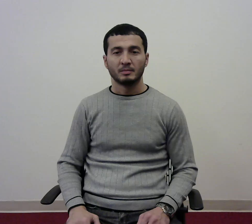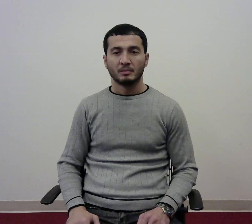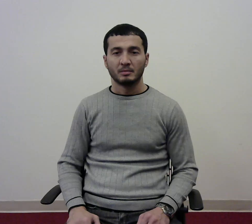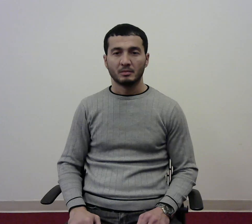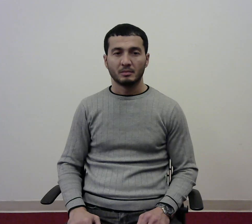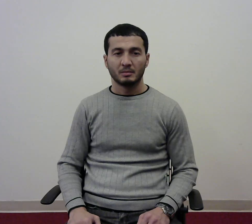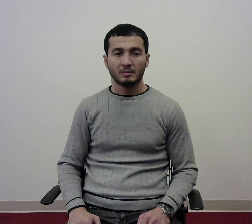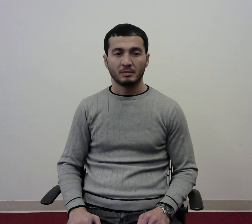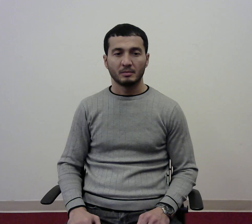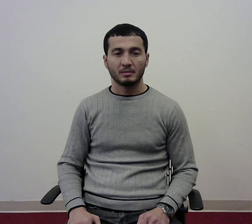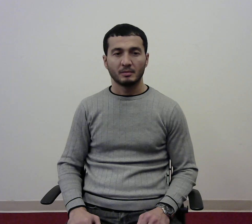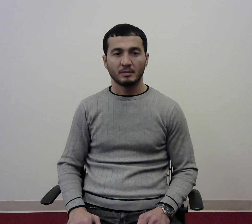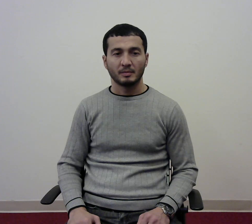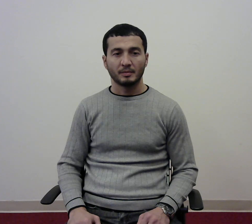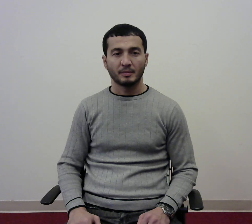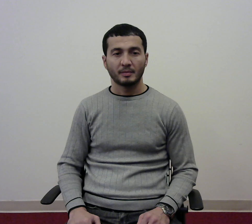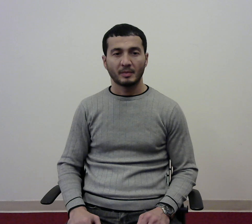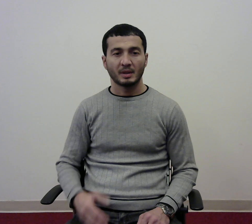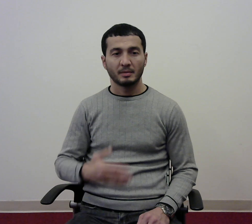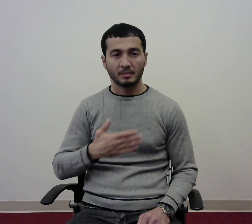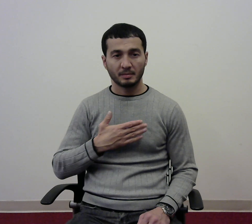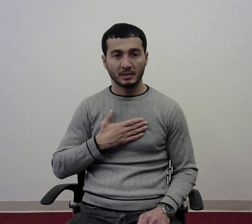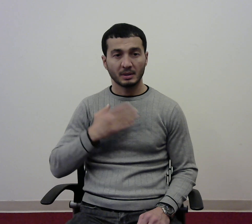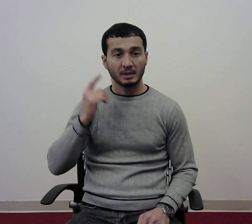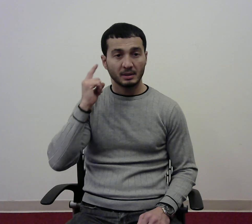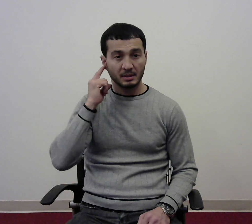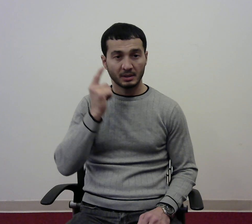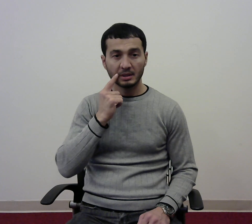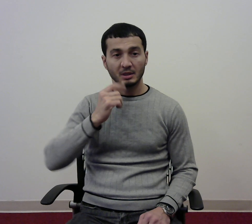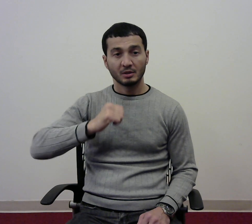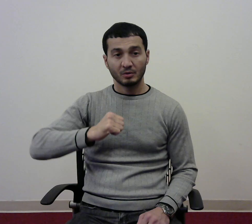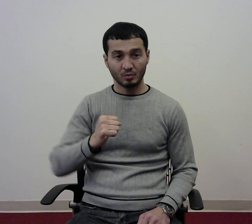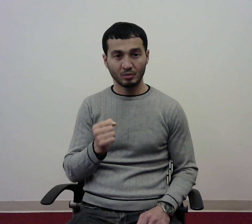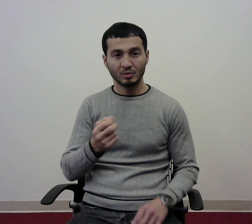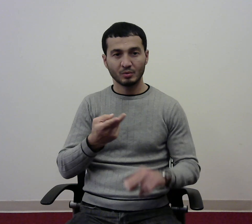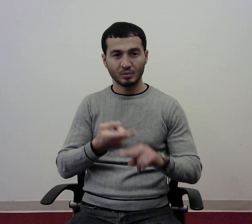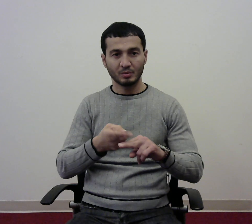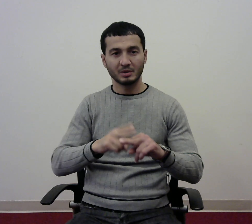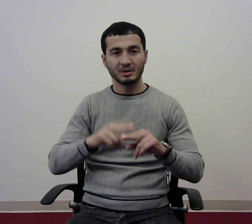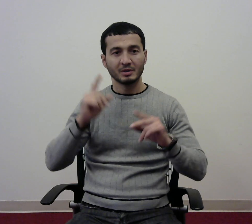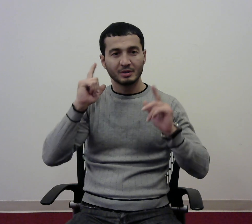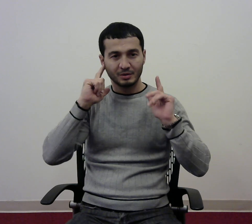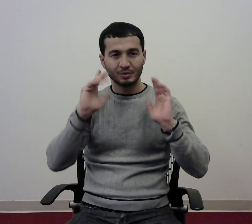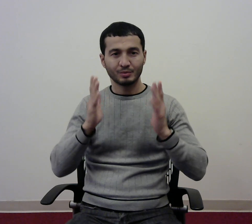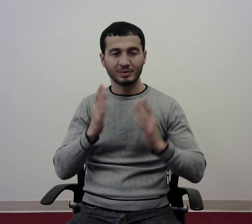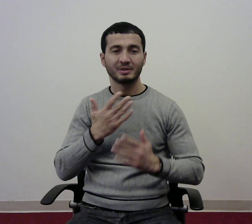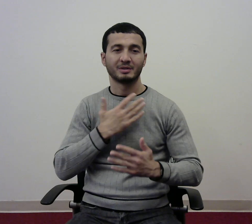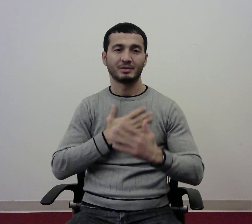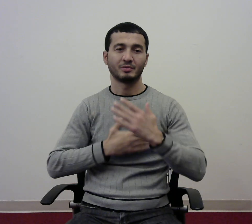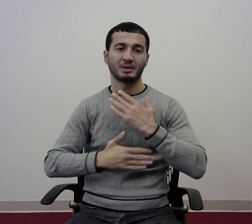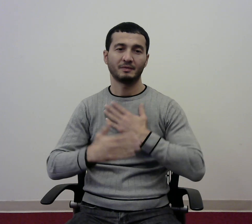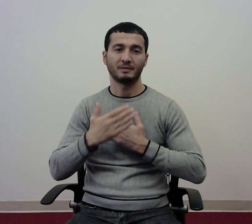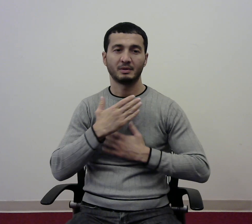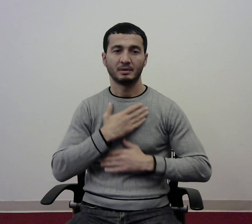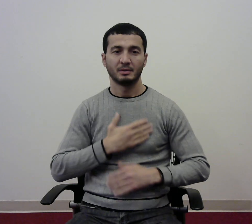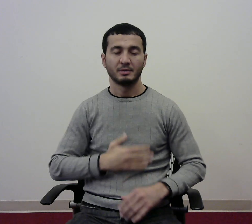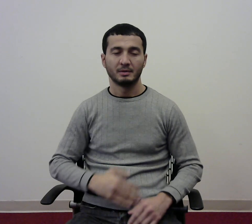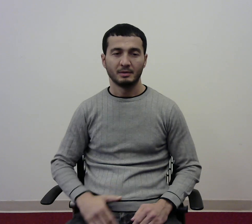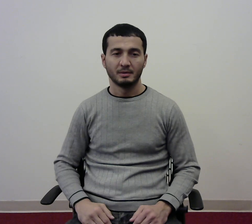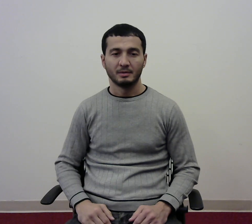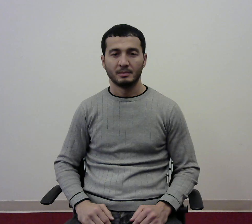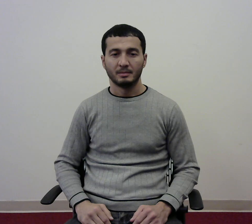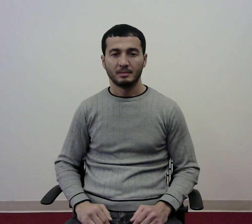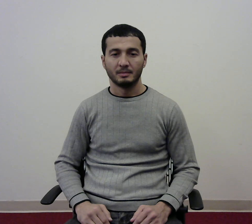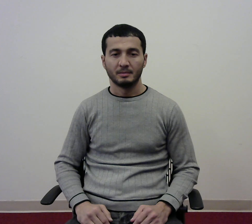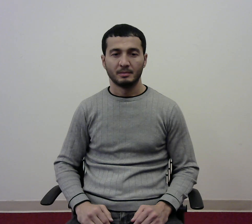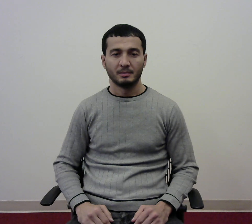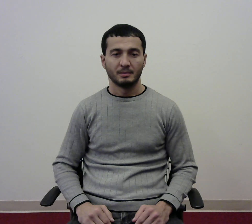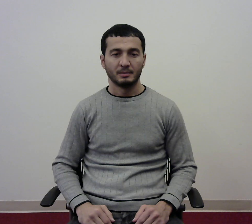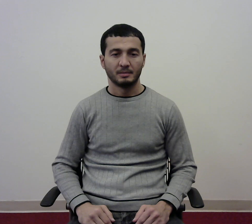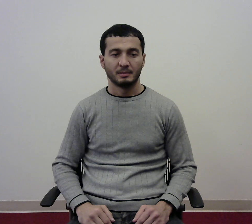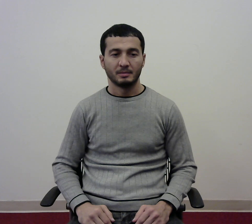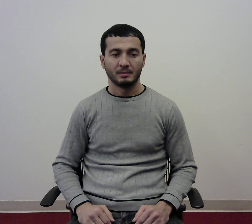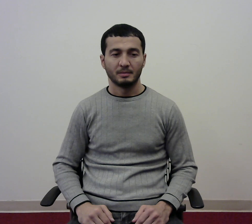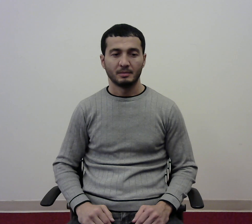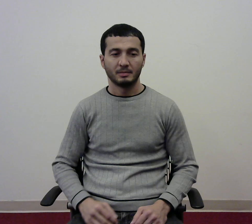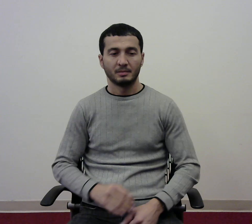Mənim eşitmə məhdudiyyətli dostlarım bu xəbərə sevinəcək